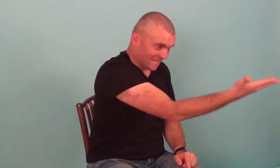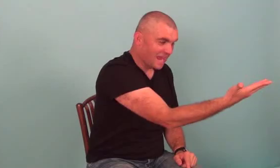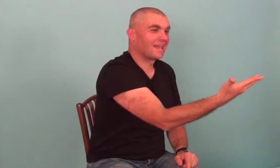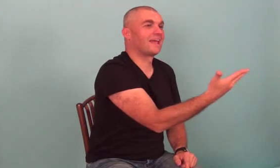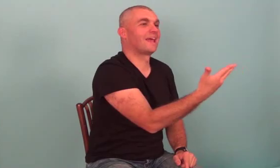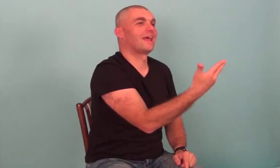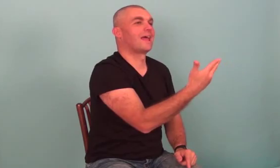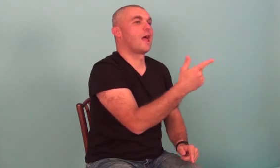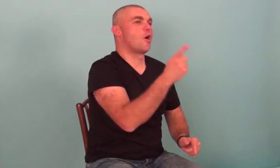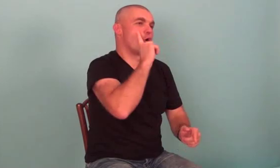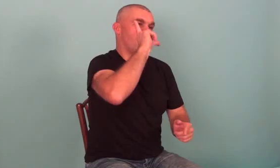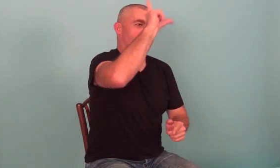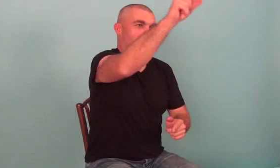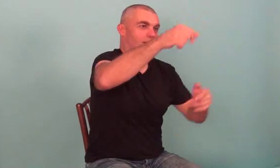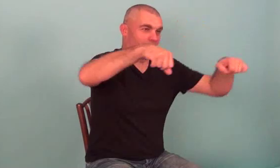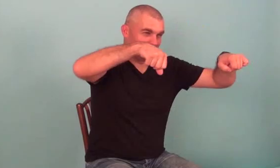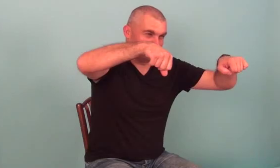Chłopiec odchodzi pchając rower.